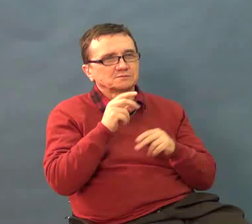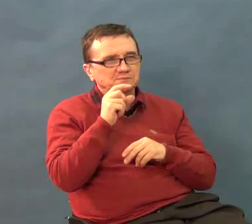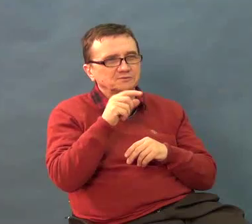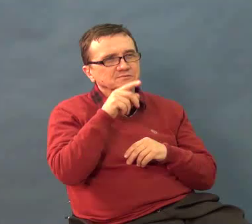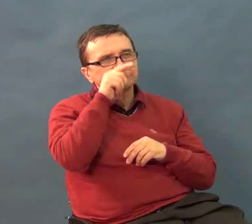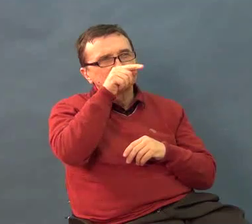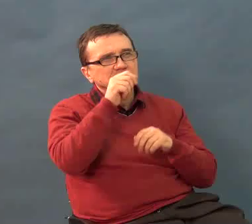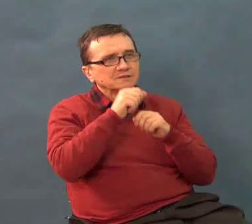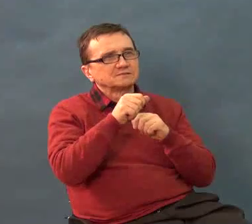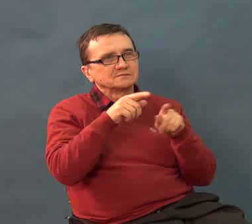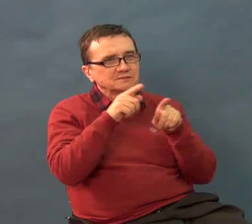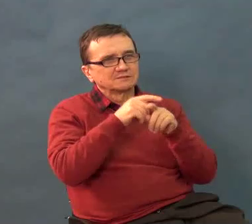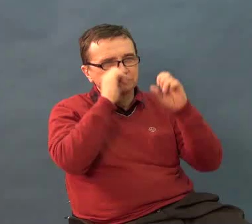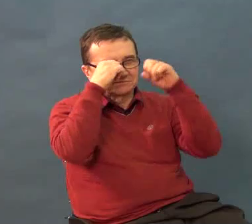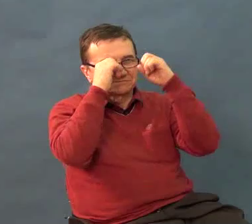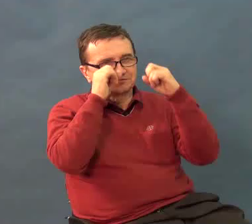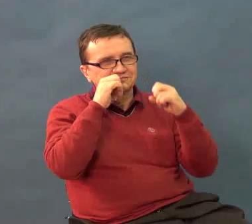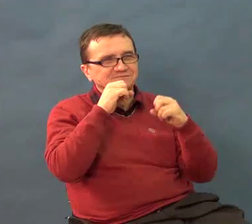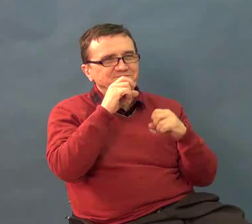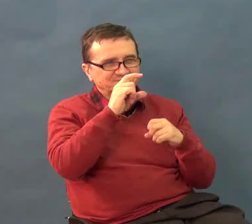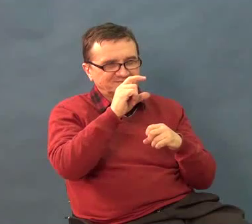Ona też ma lornetkę.